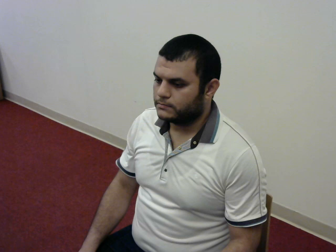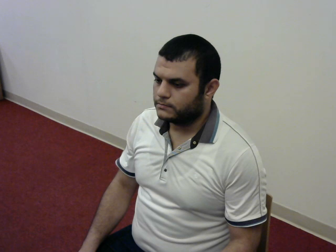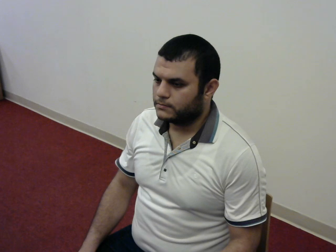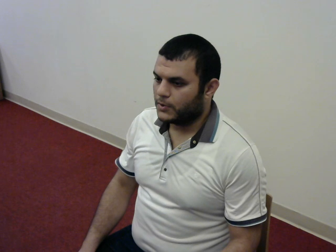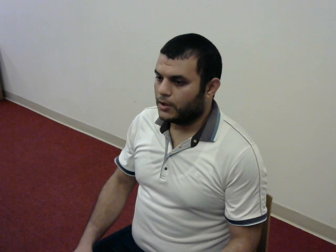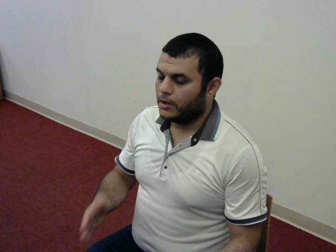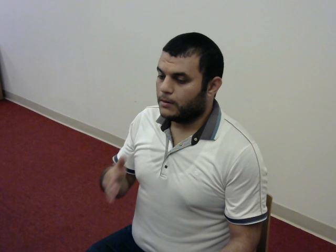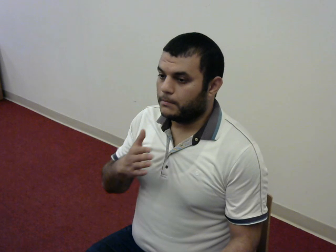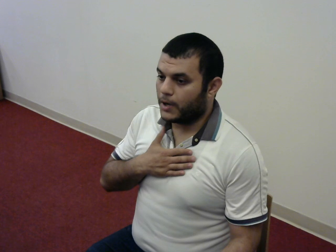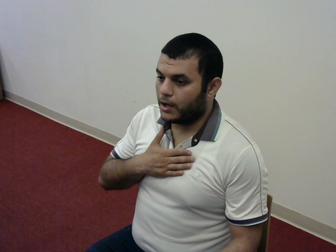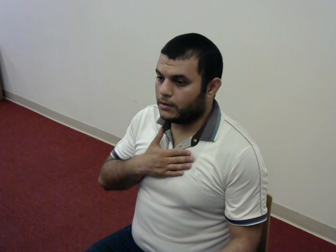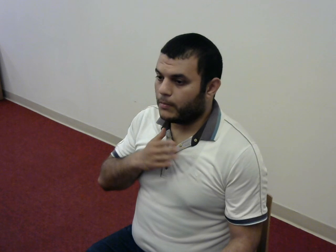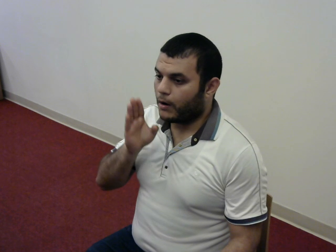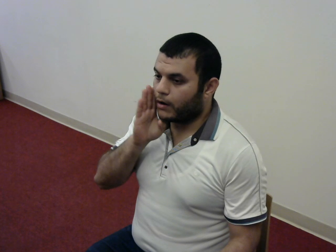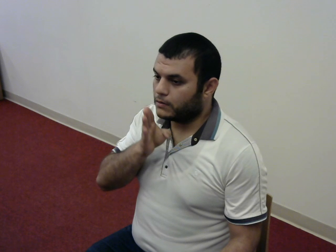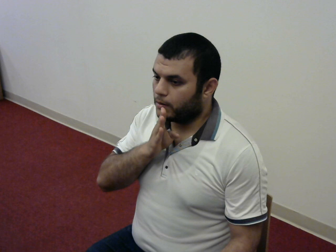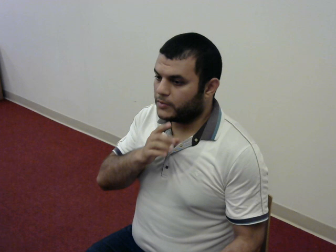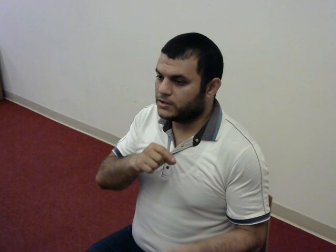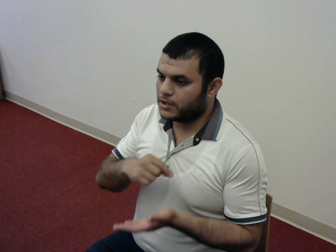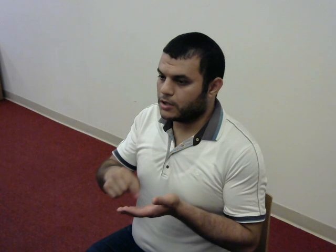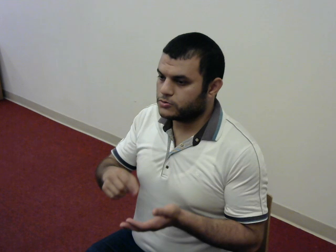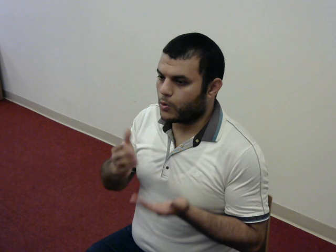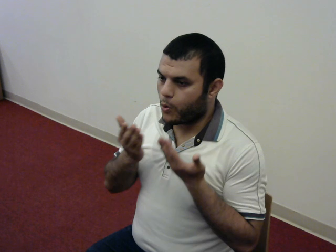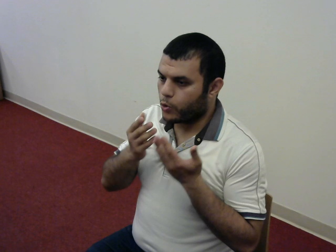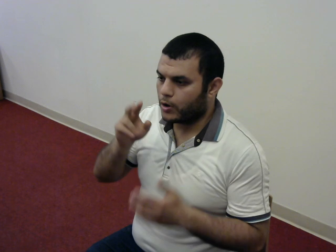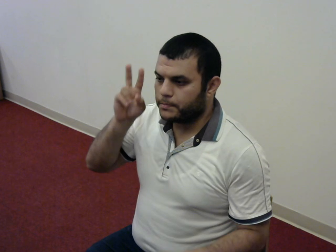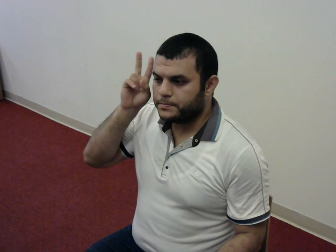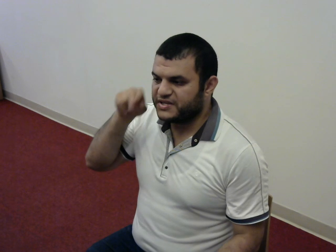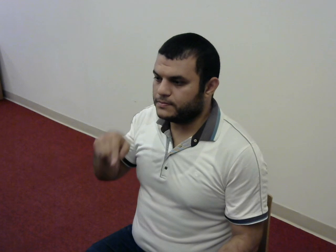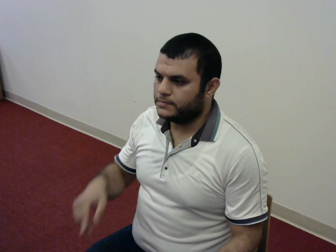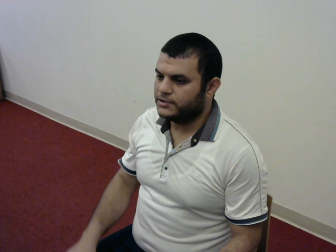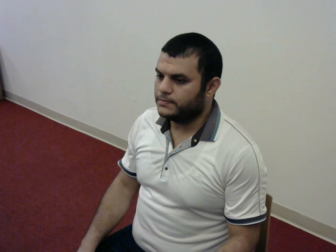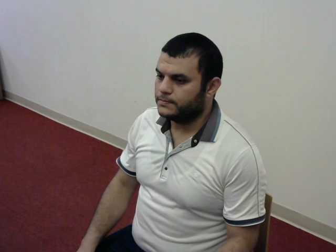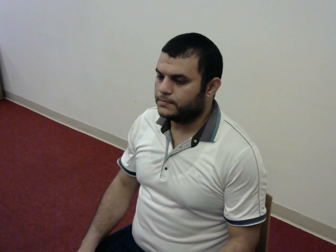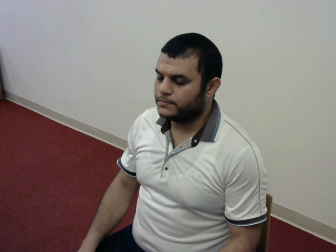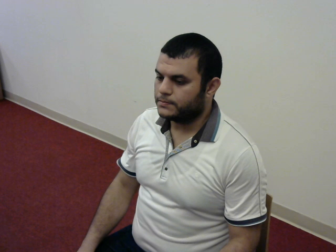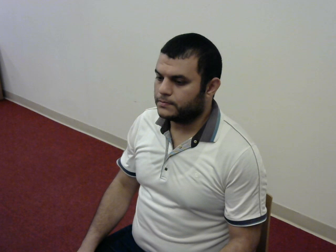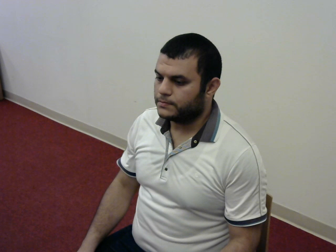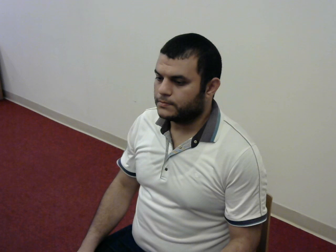Mənim anam yazıb-oxuya bilmir